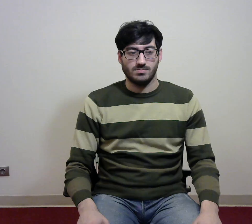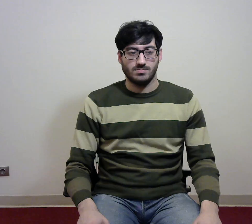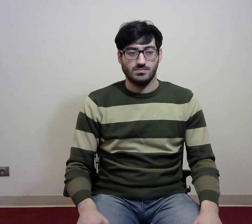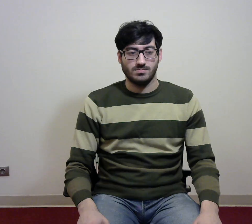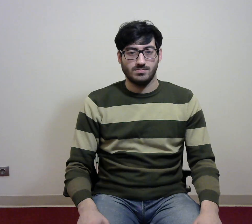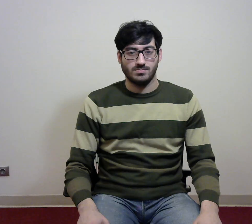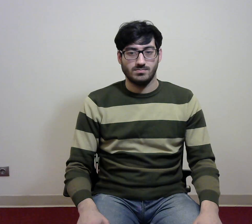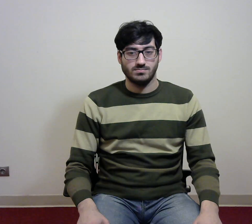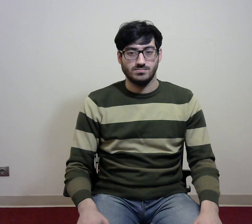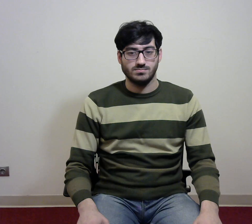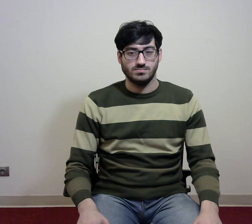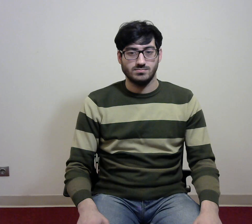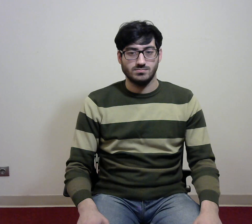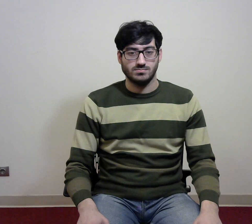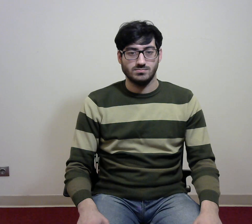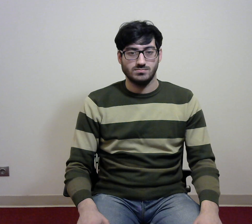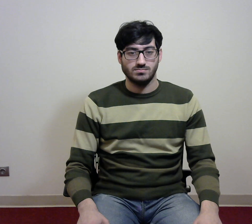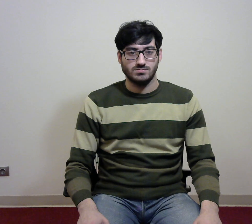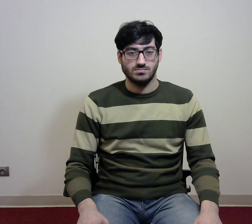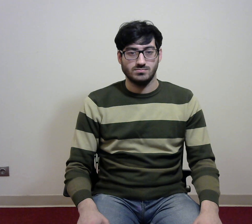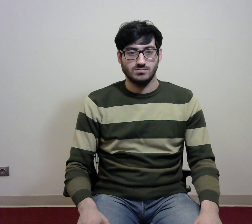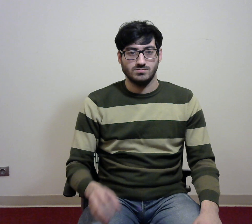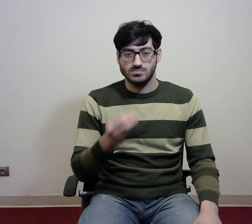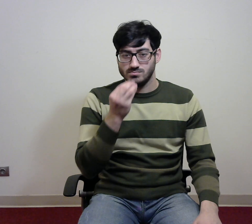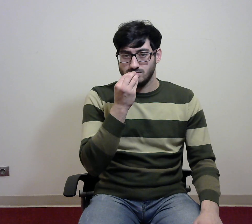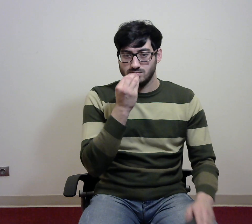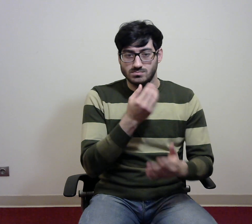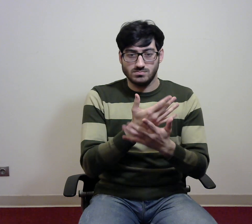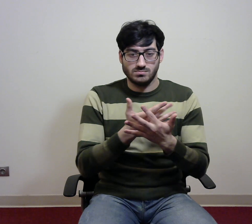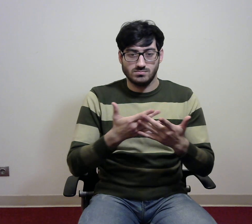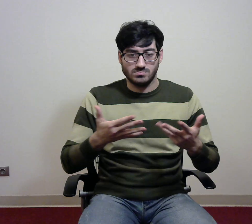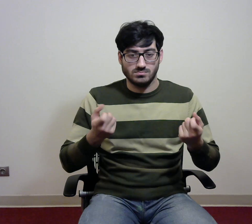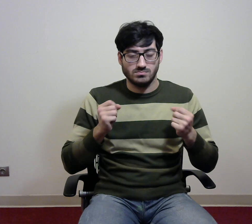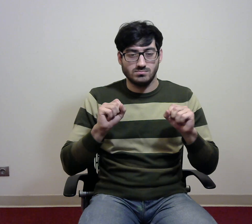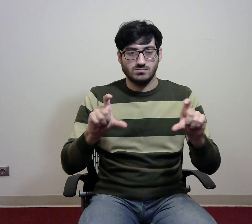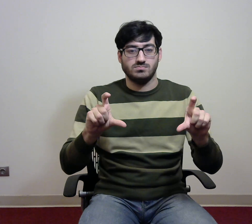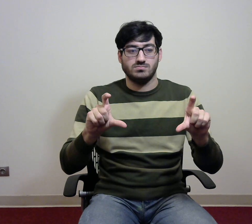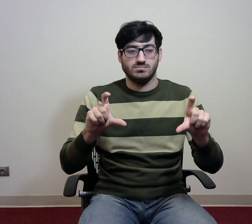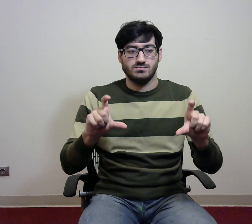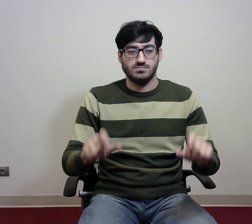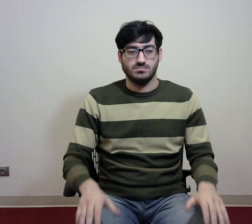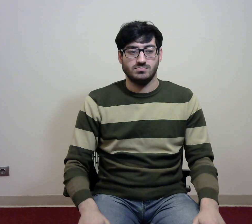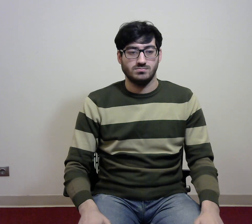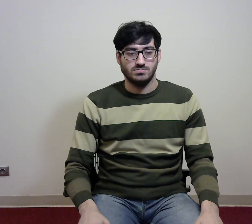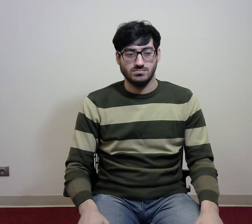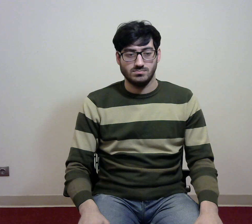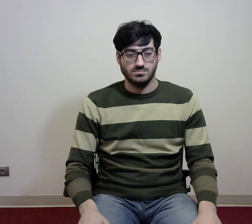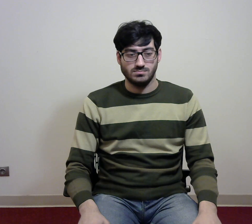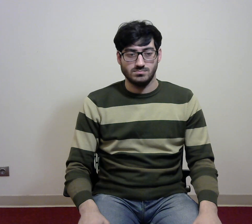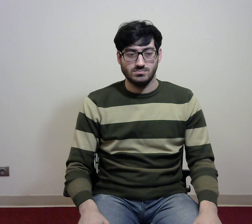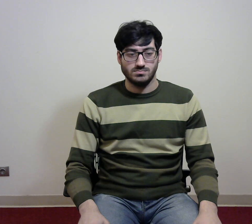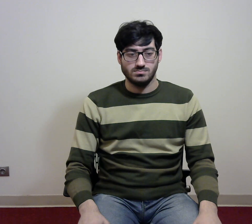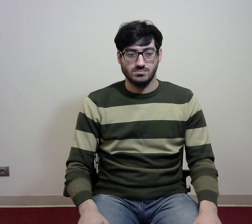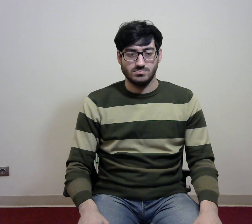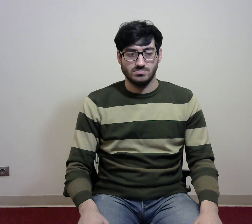Ərzaq bahalaşıb